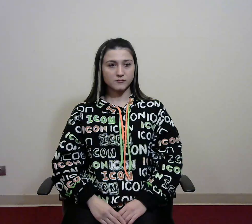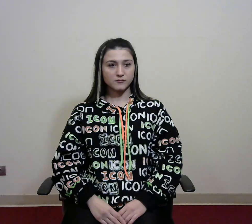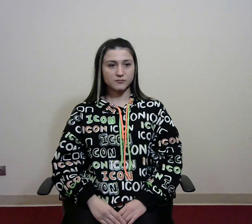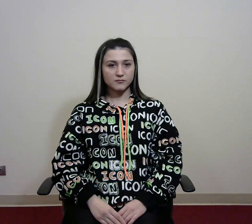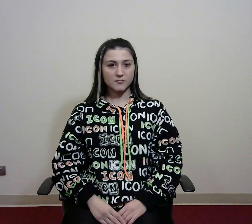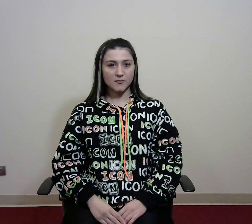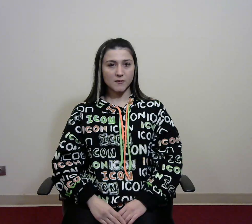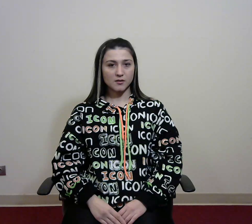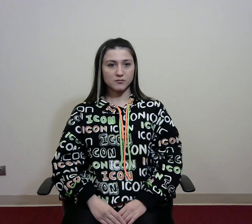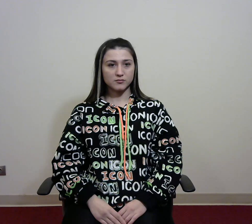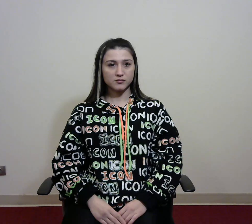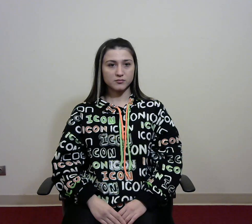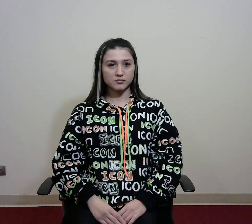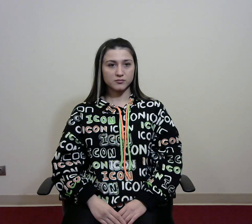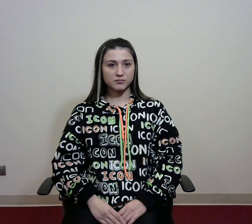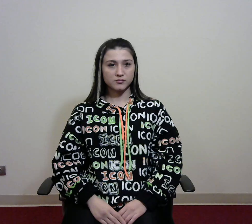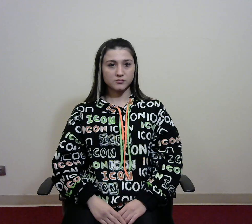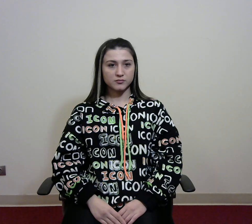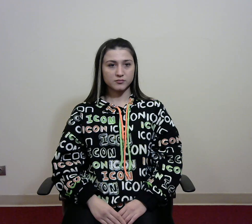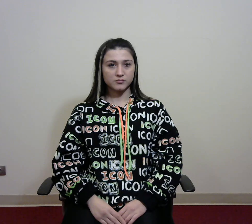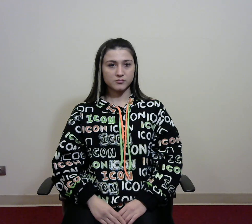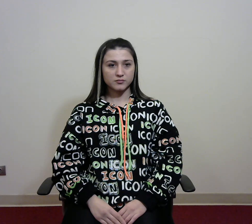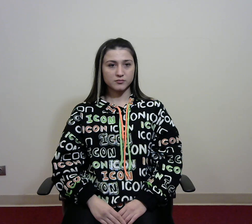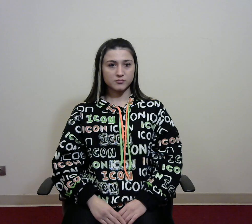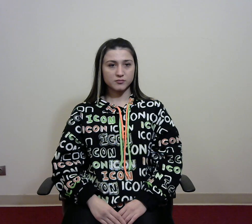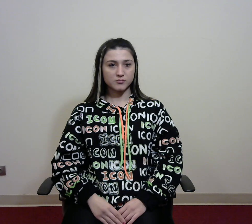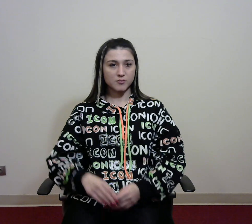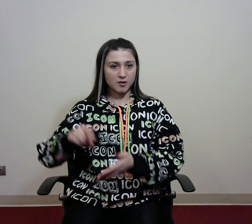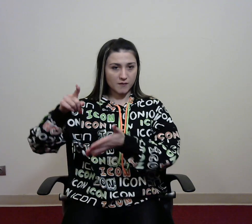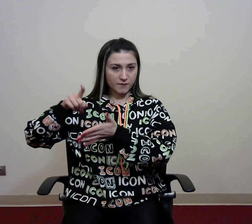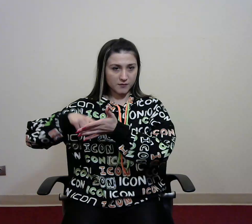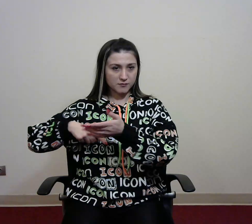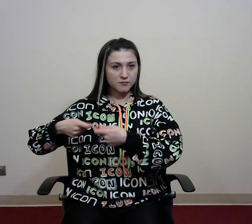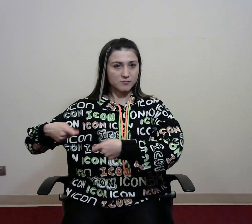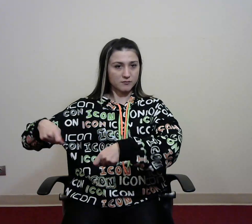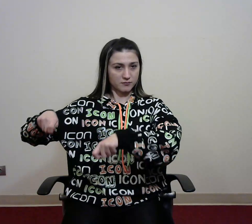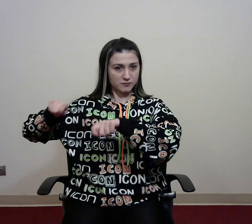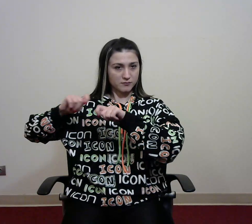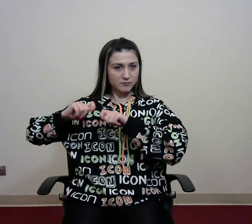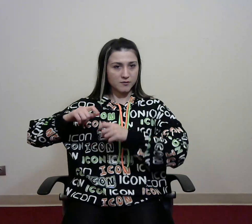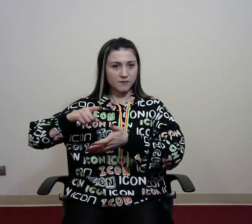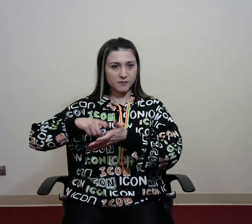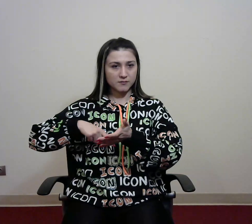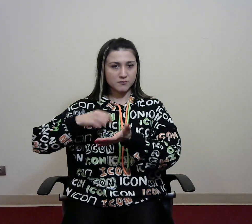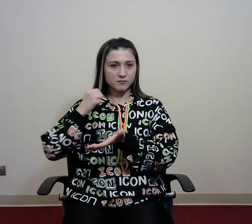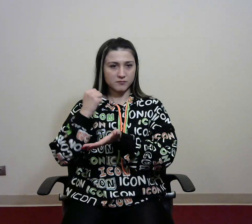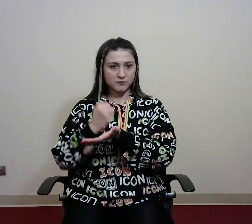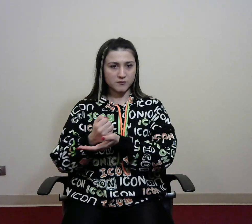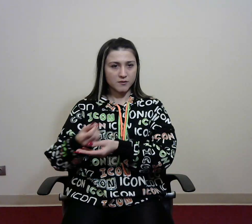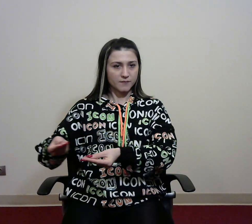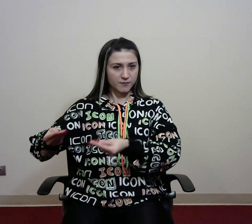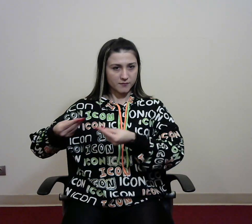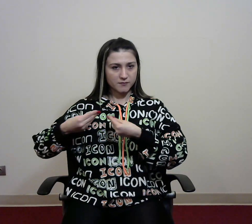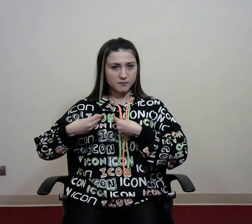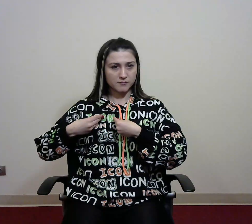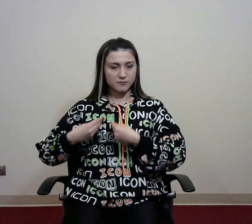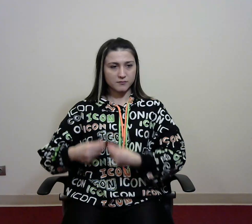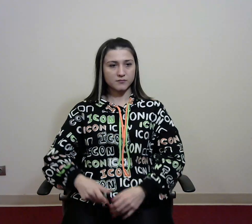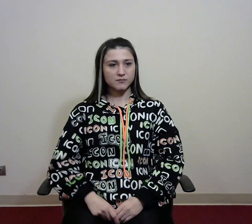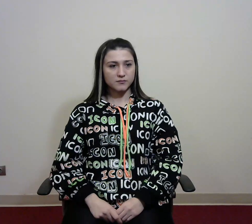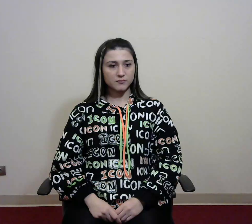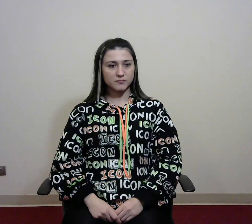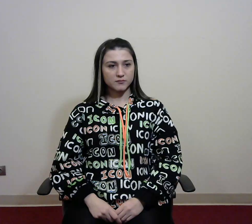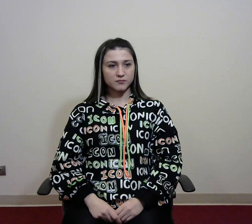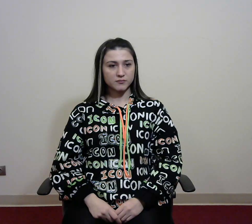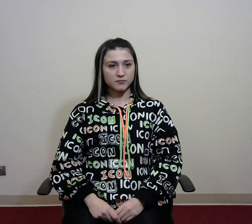Etibarnamə notariusda verilir